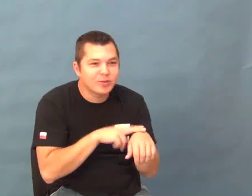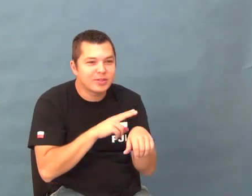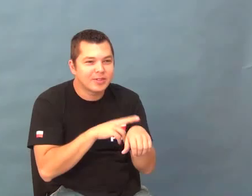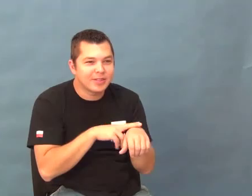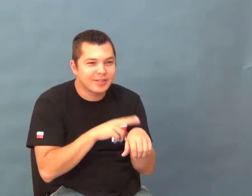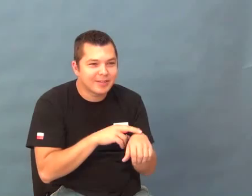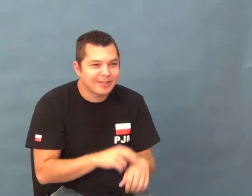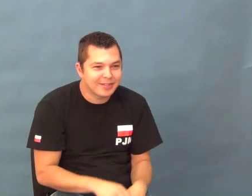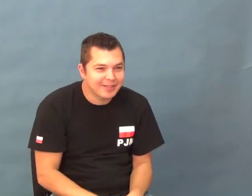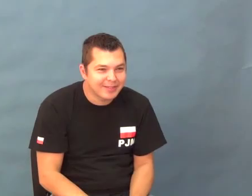O której godzinie?